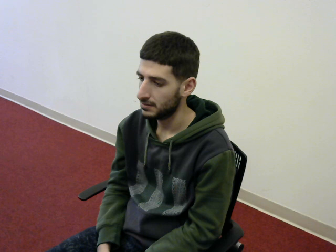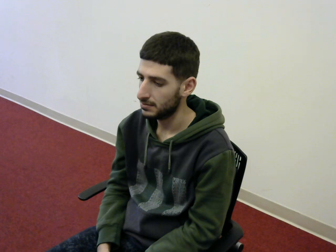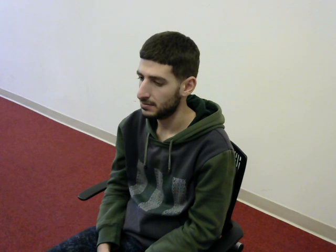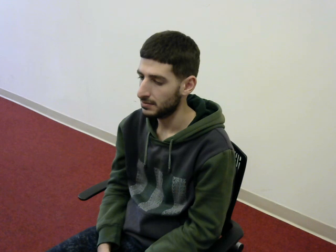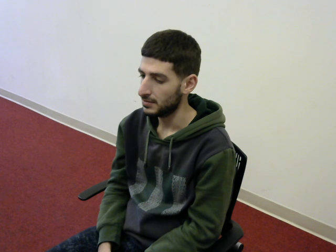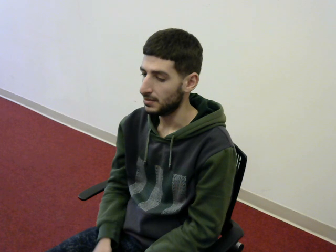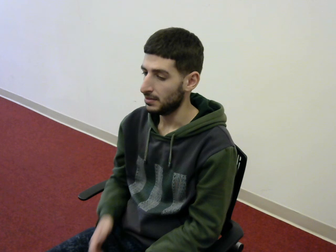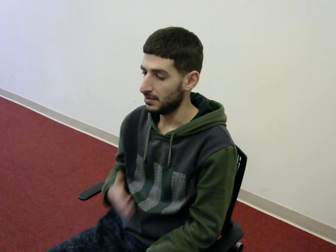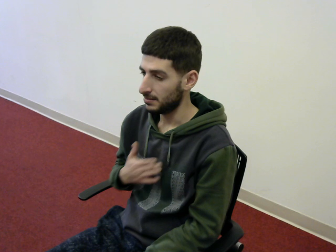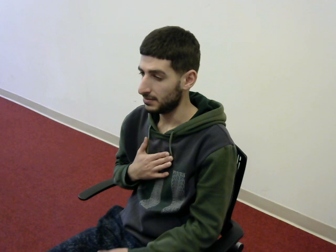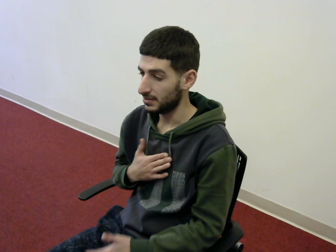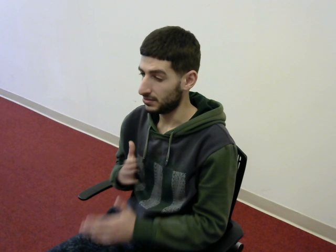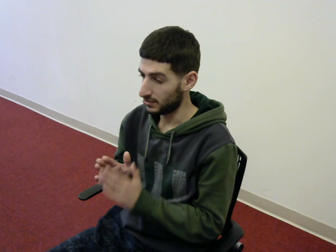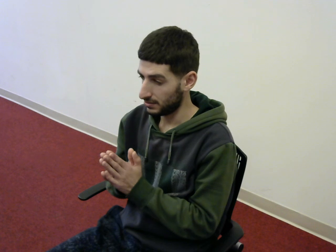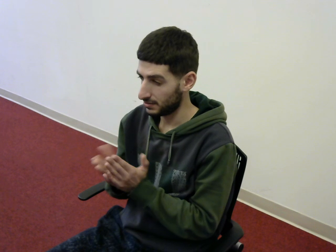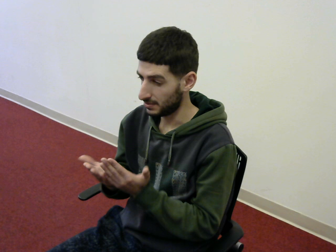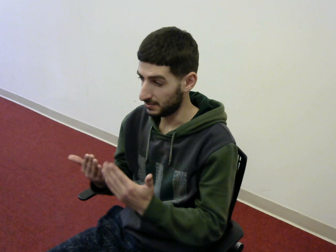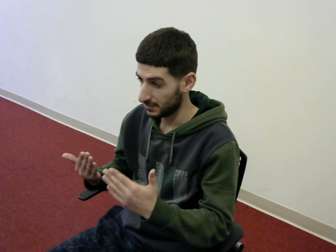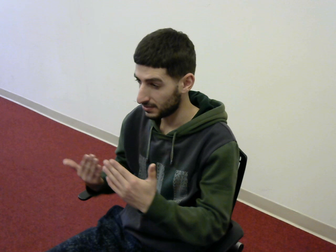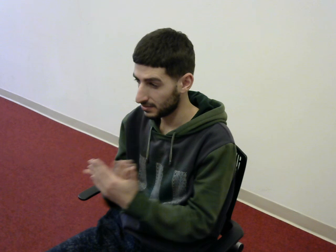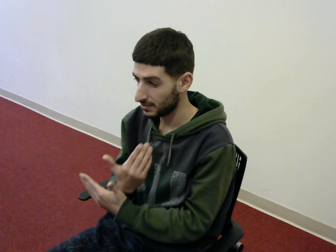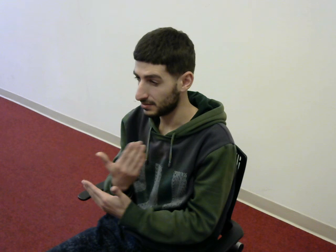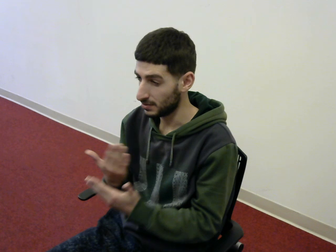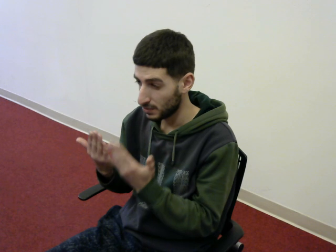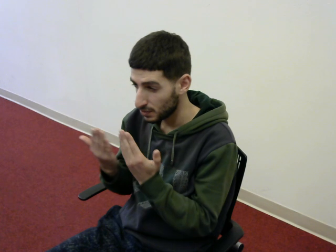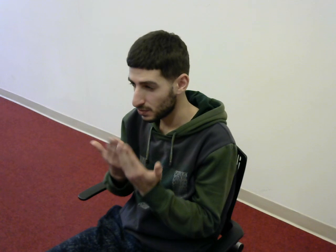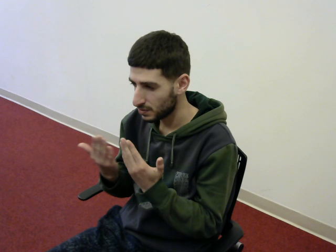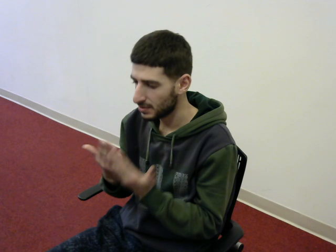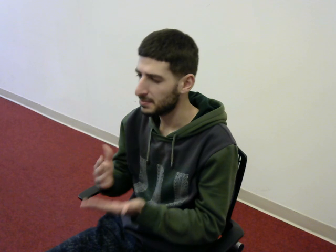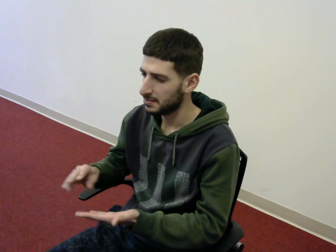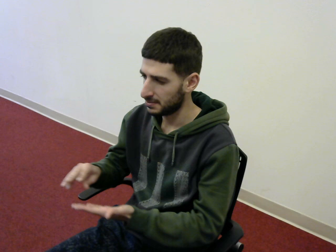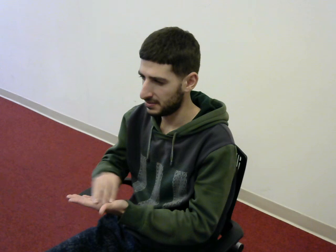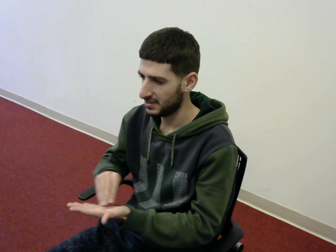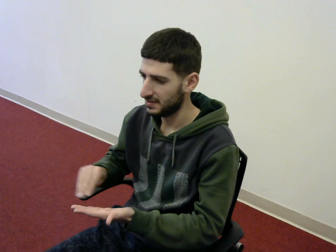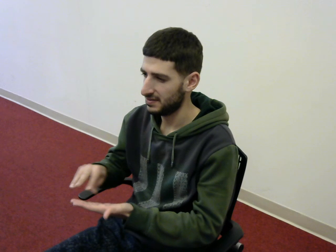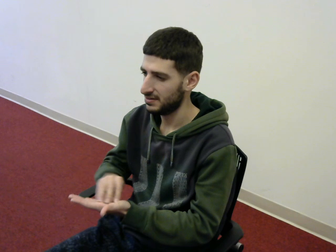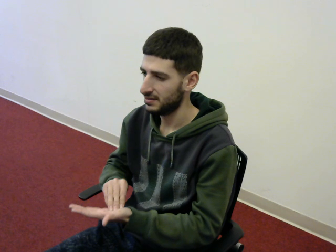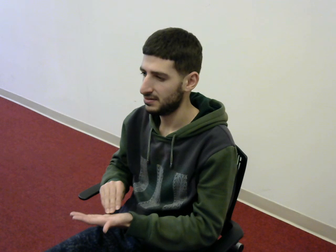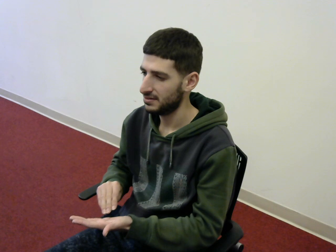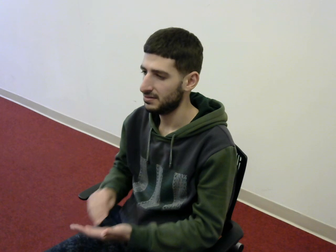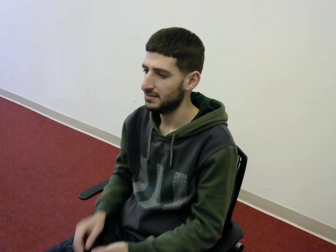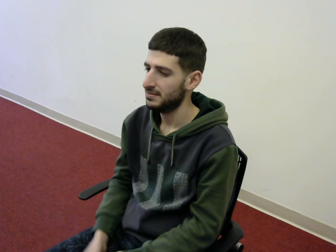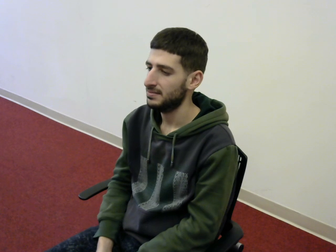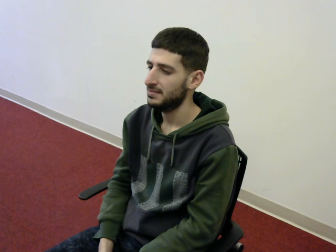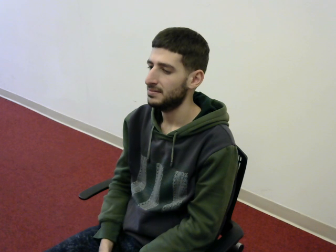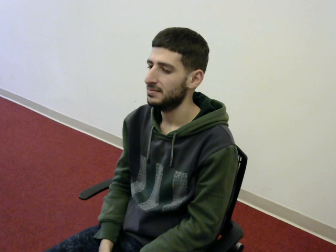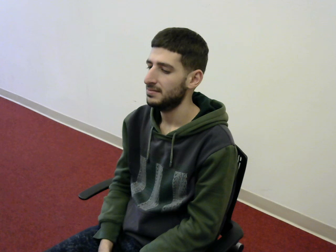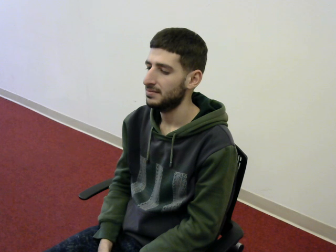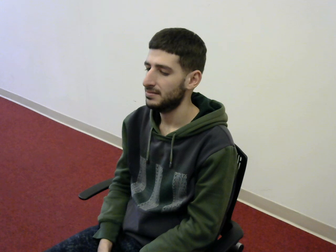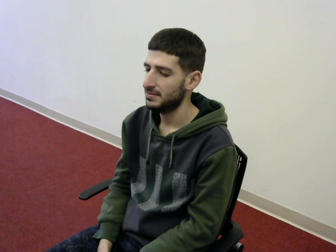Mən kitabı yenidən oxuyub, təkrarlamalıyam